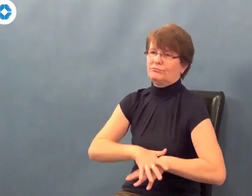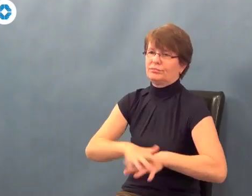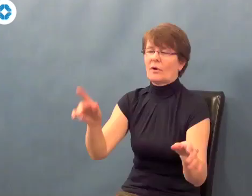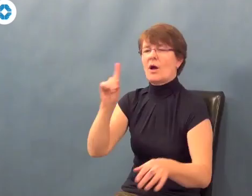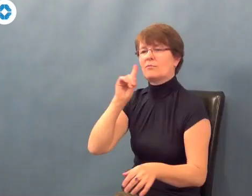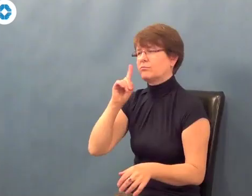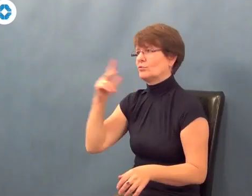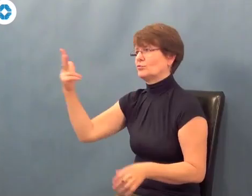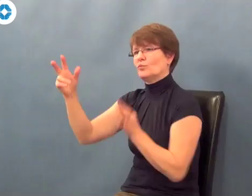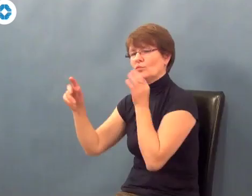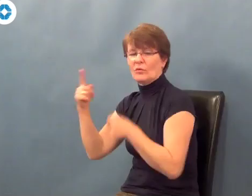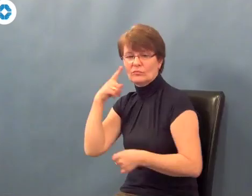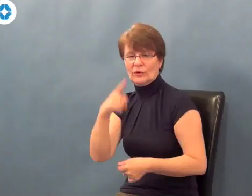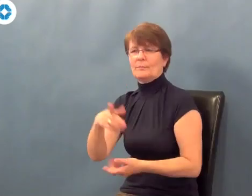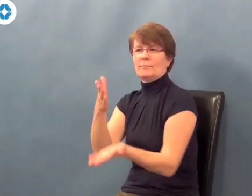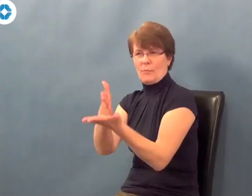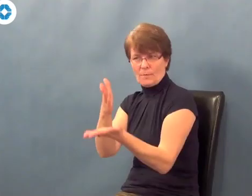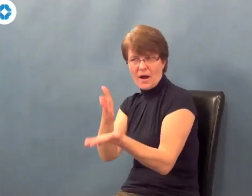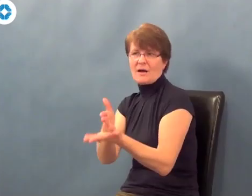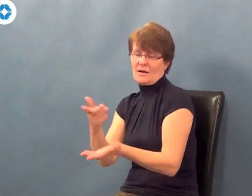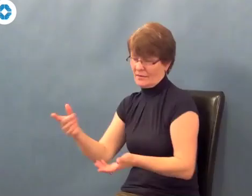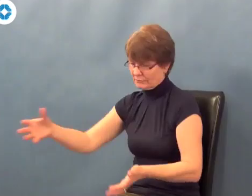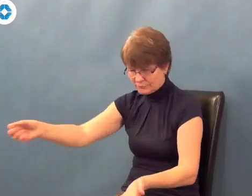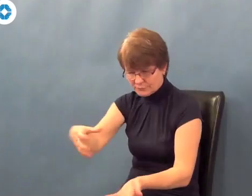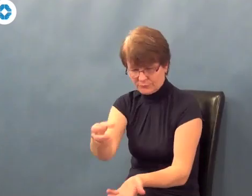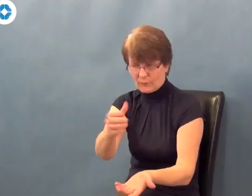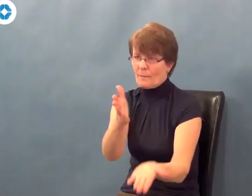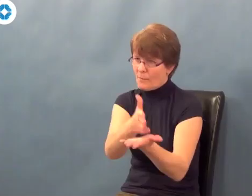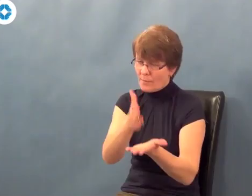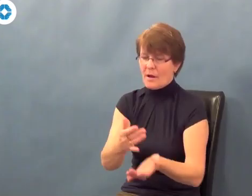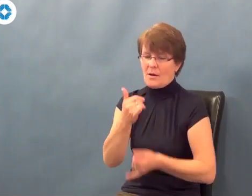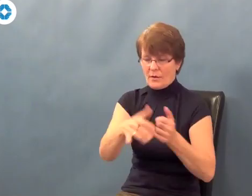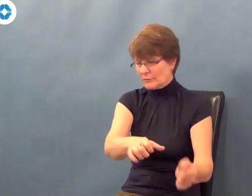Widzi to trzech młodych chłopców. Pomagają, zbierają gruszki, pomagają postawić rower.